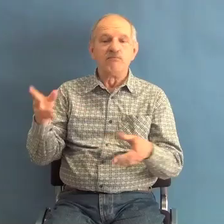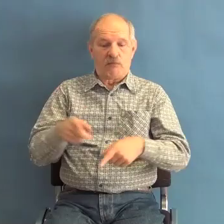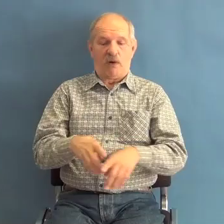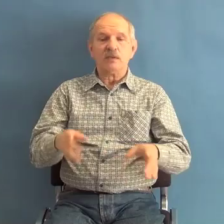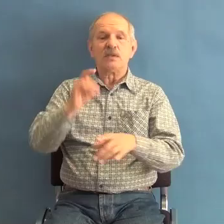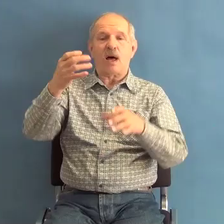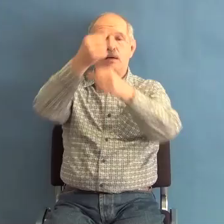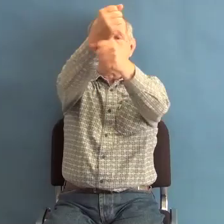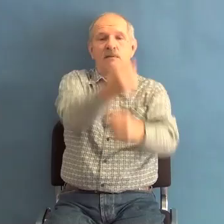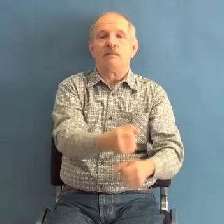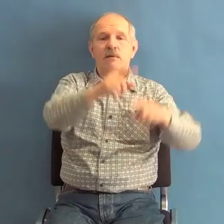To jest znak, który stoi.